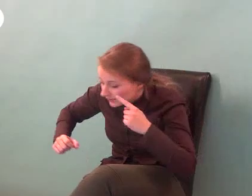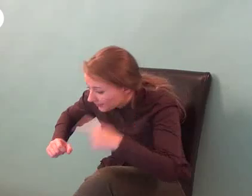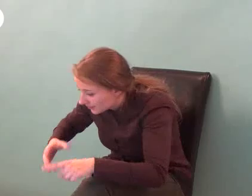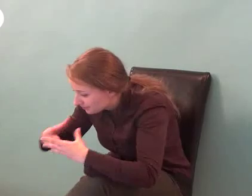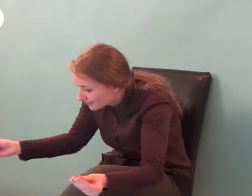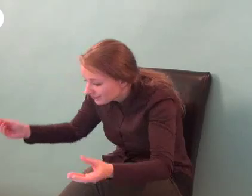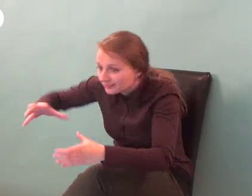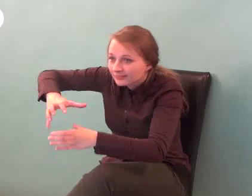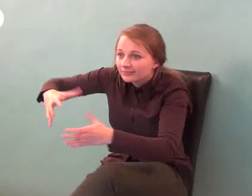...że żaba zniknęła ze słoja!